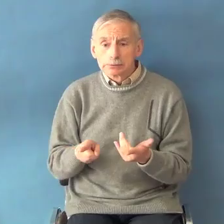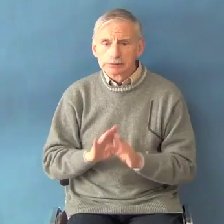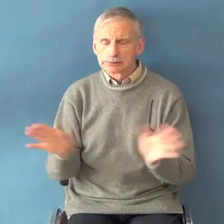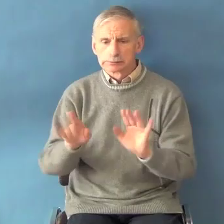Nie.